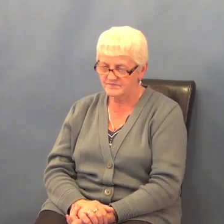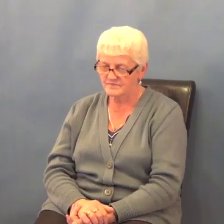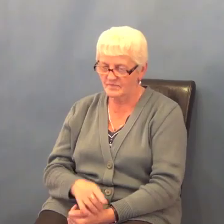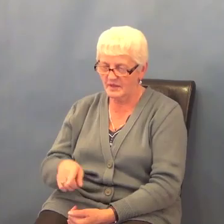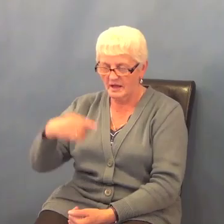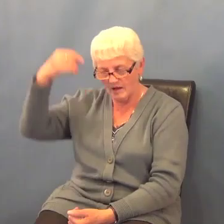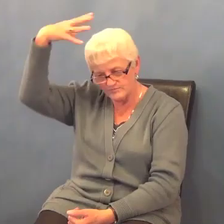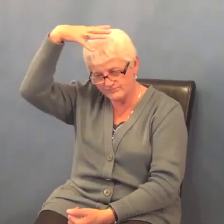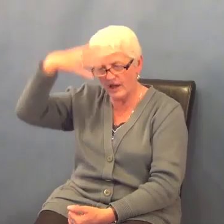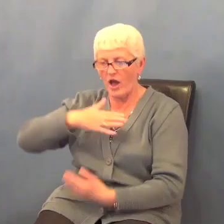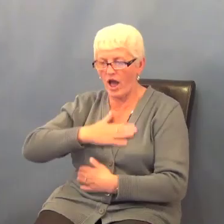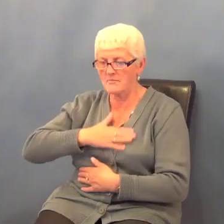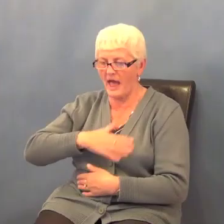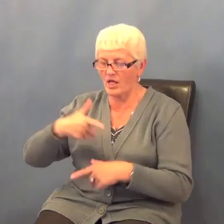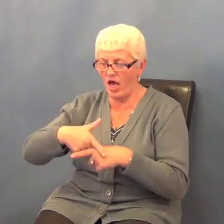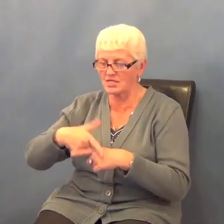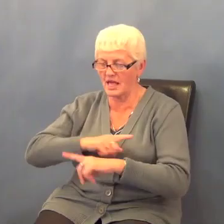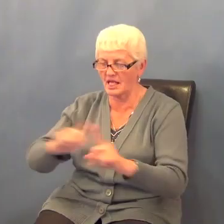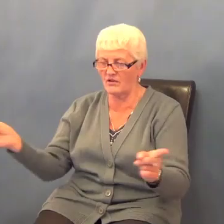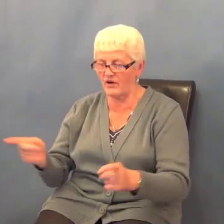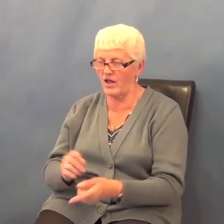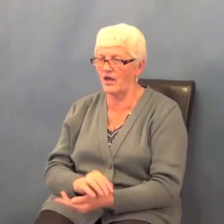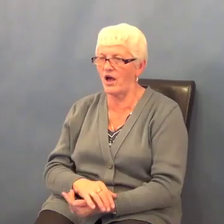Koniom nie wolno brać prysznica.